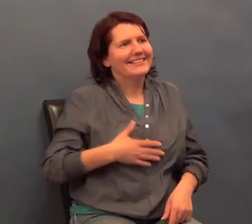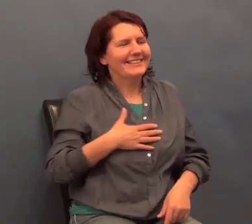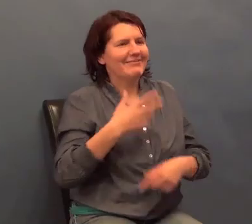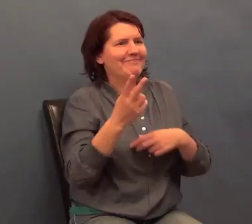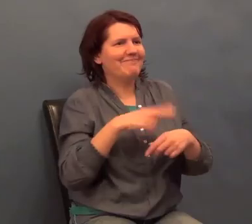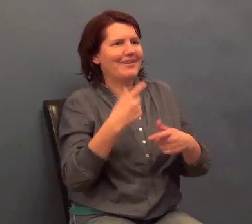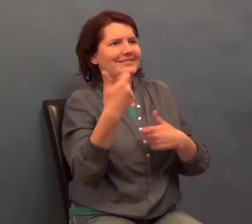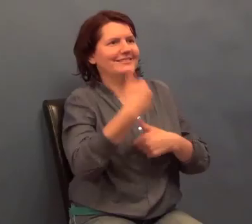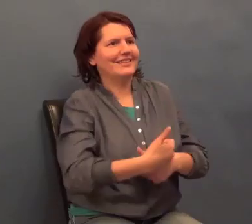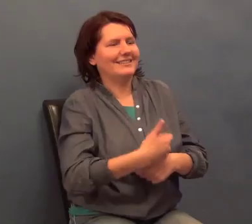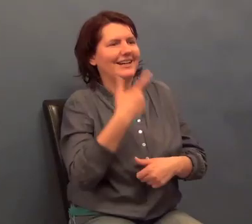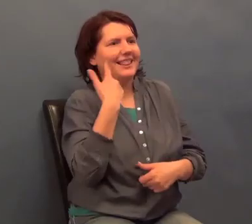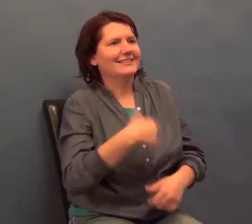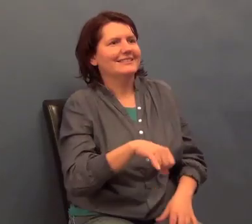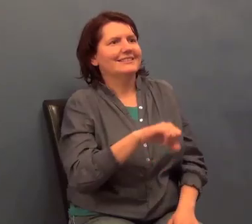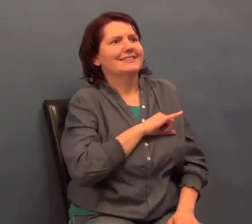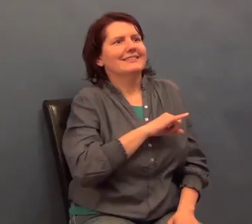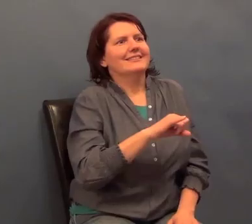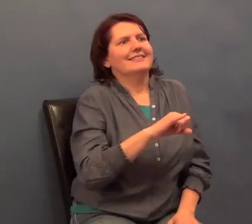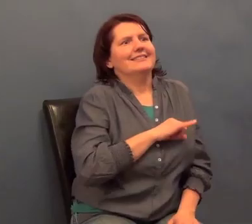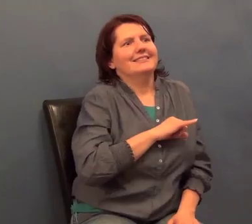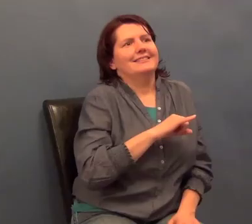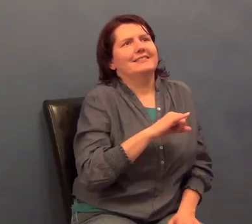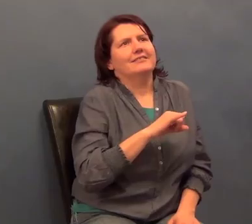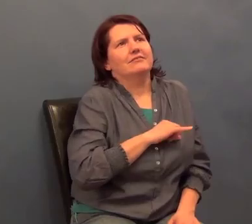Policjant jest obok i jest niezręcznie.